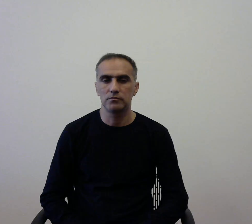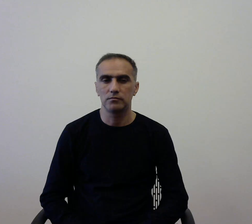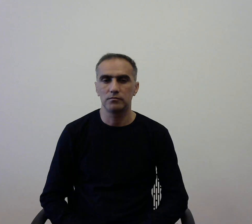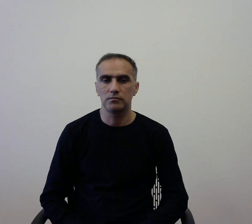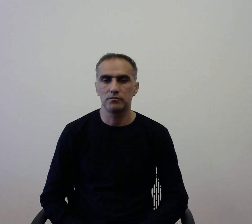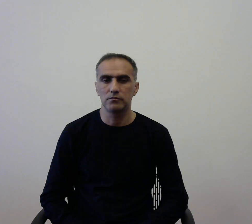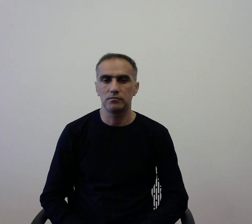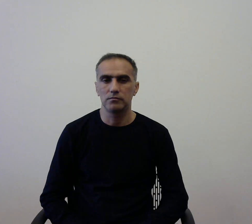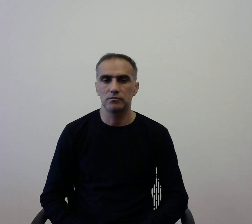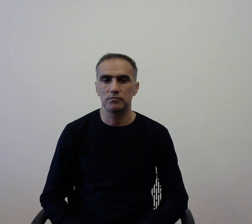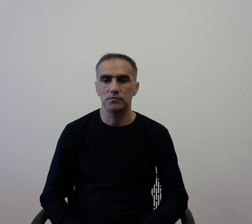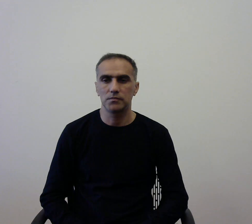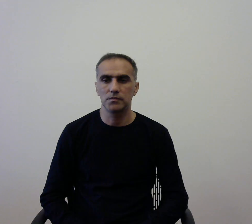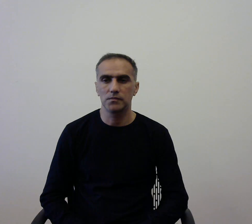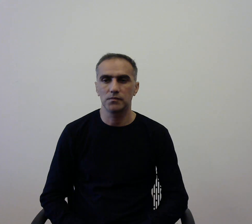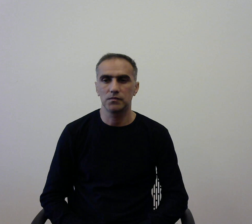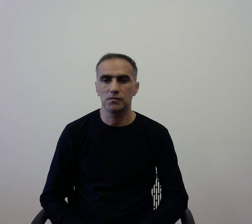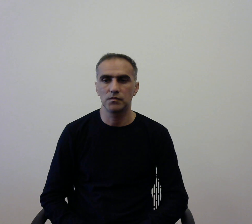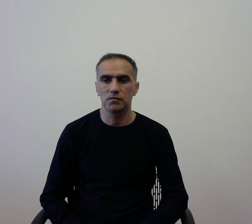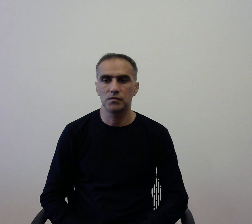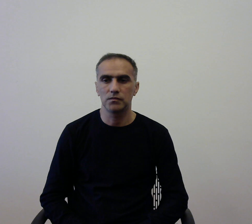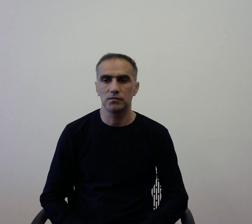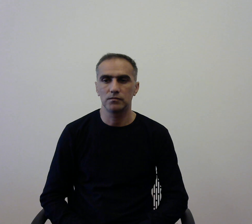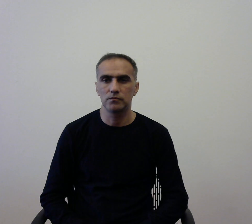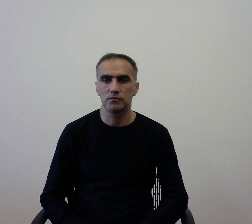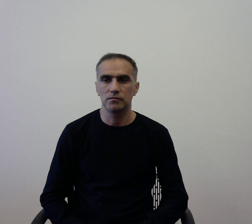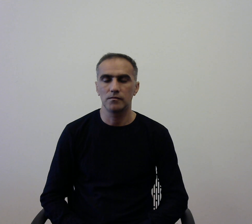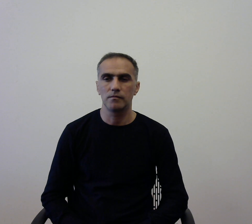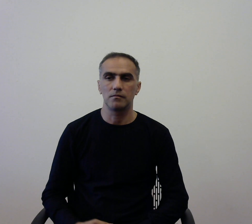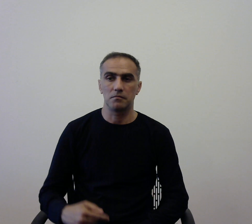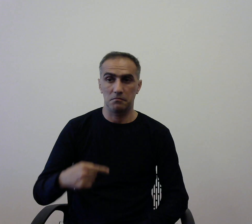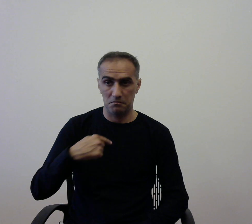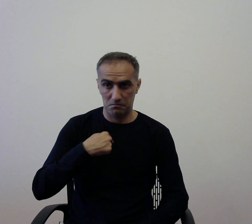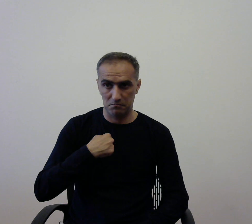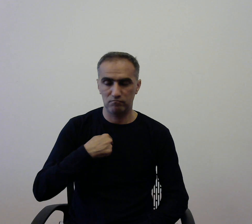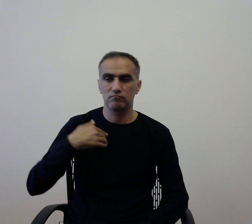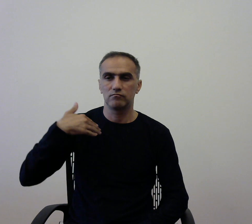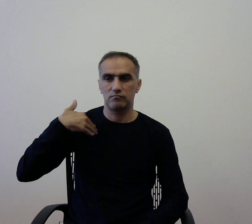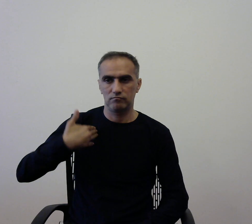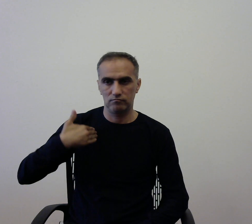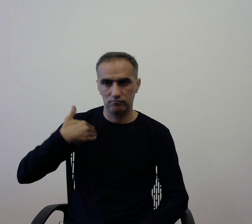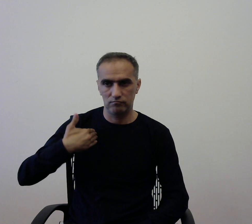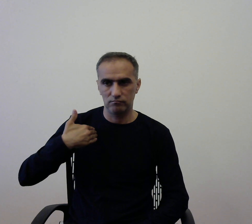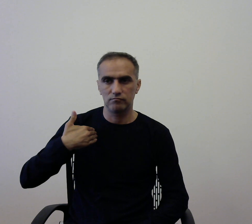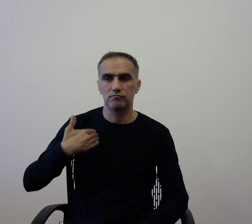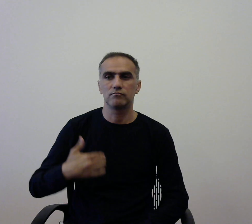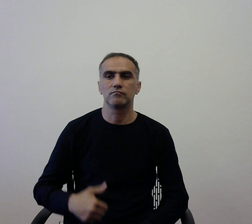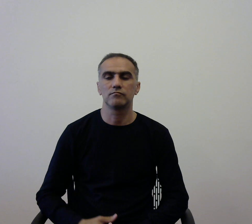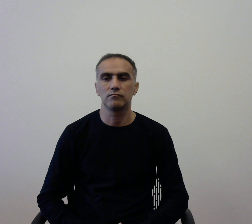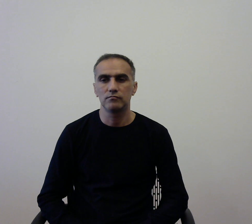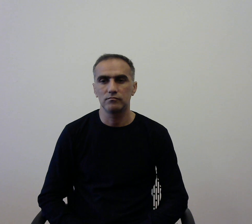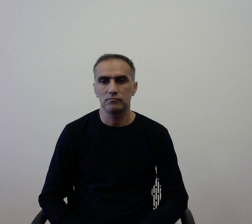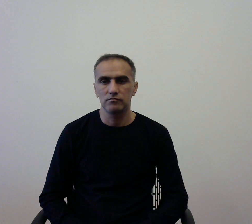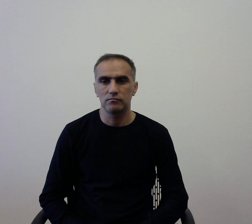Mən subayam